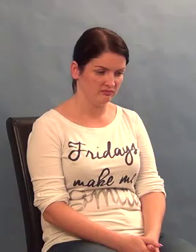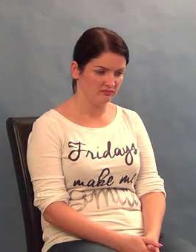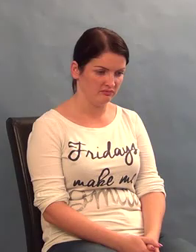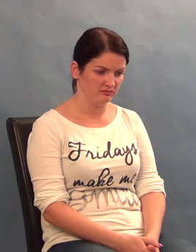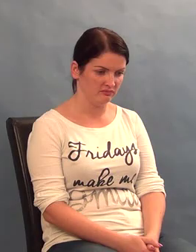Może.